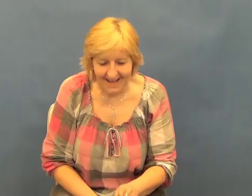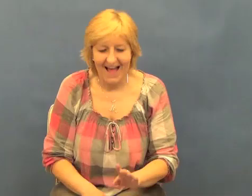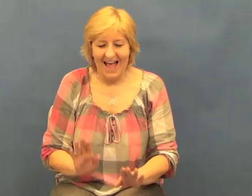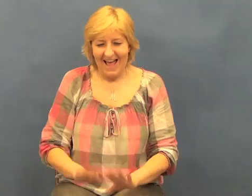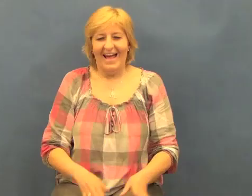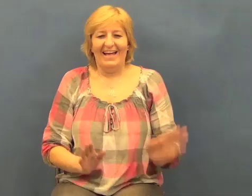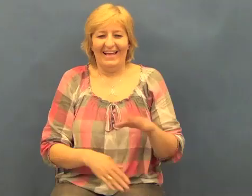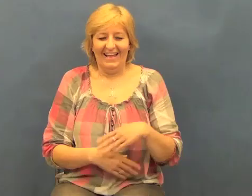Dobra.